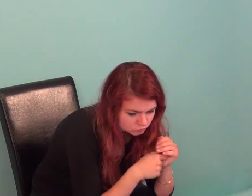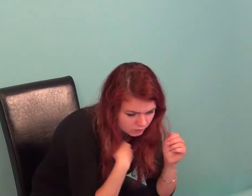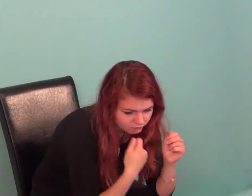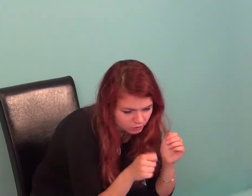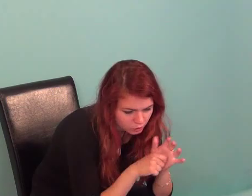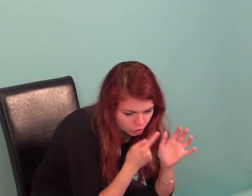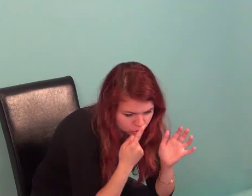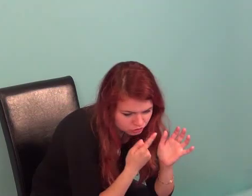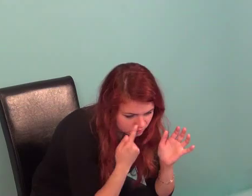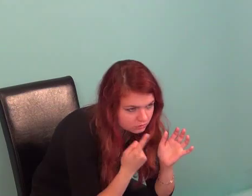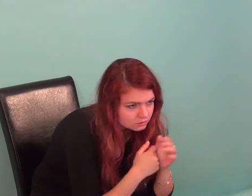Wyjeżdżam do Olsztyna.